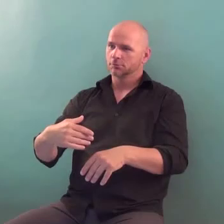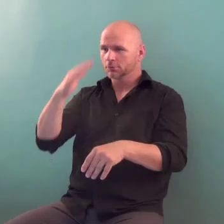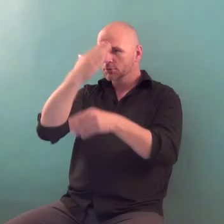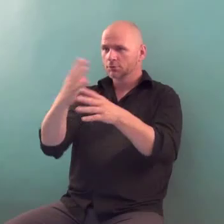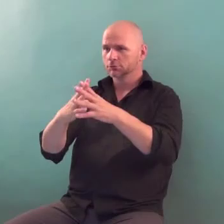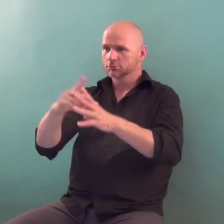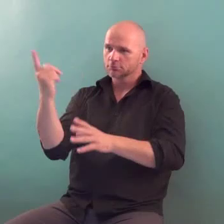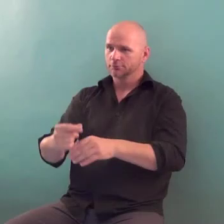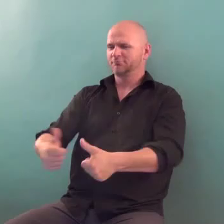Pójdziemy wieczorem o dziesiątej.